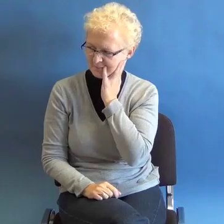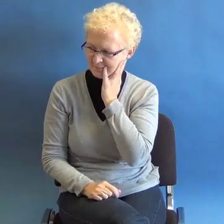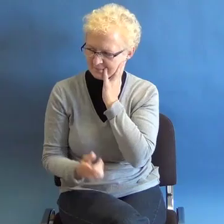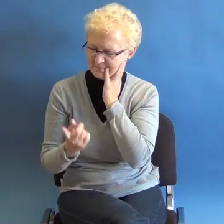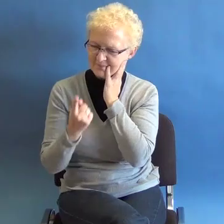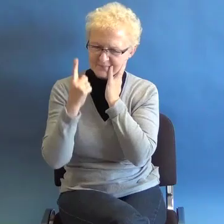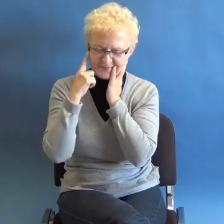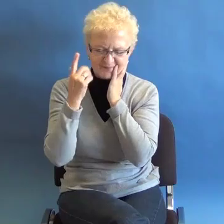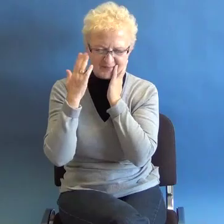Wiem.